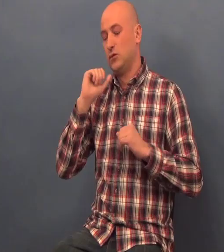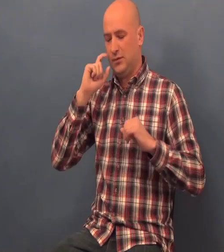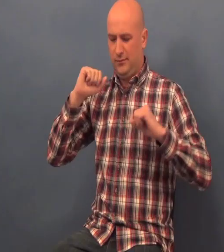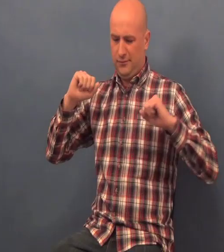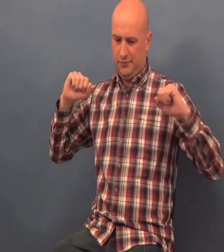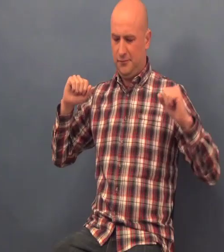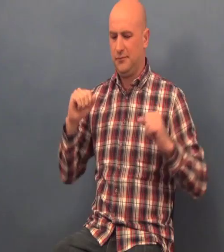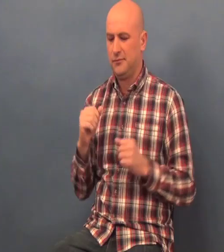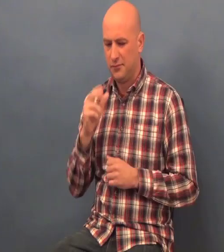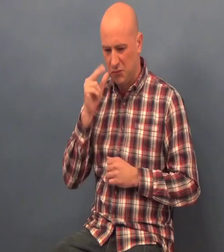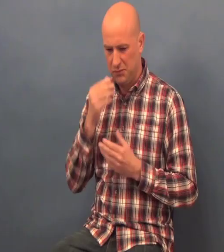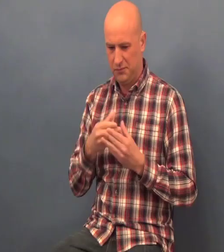Budzi się, żaba zniknęła.